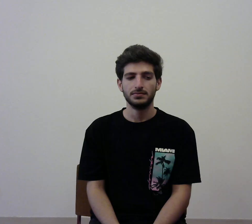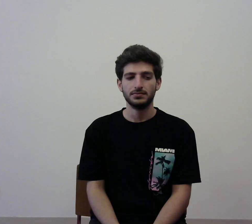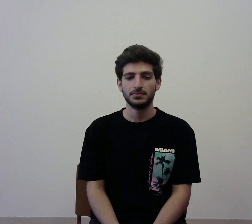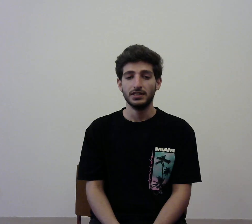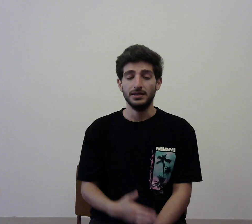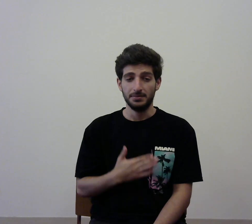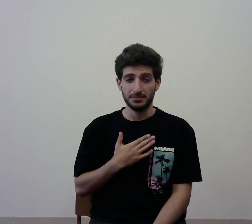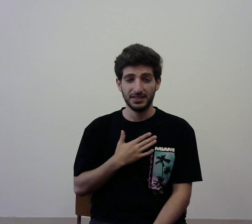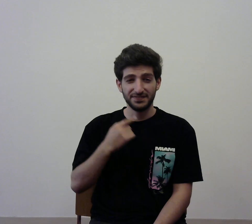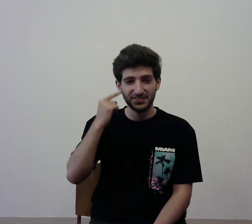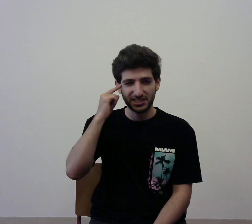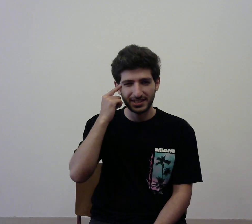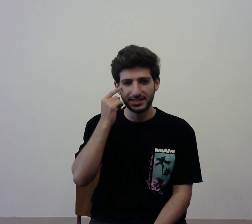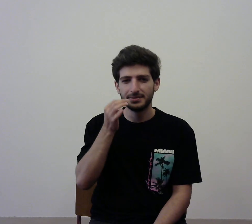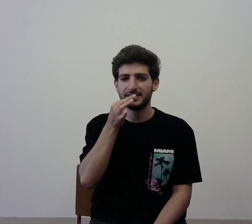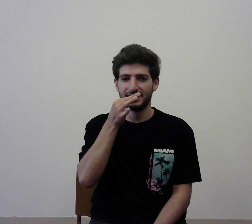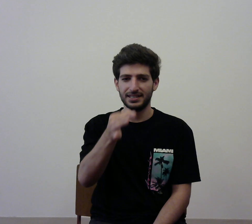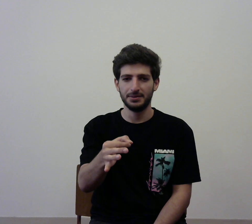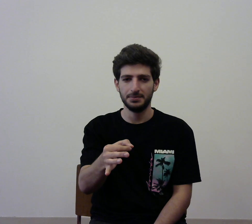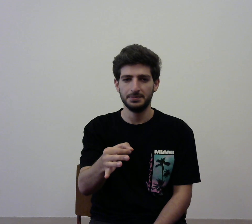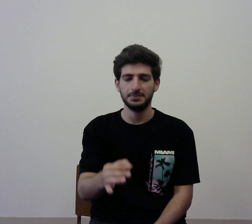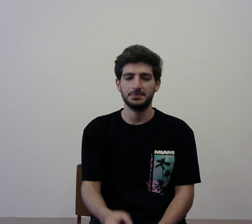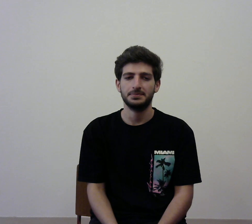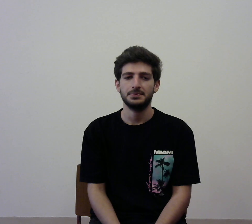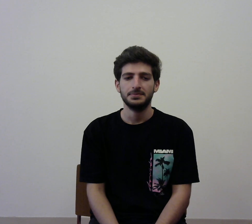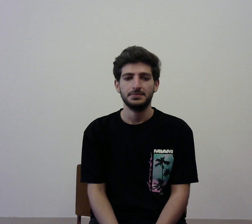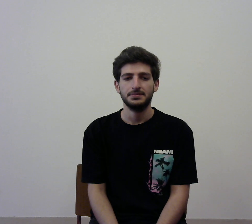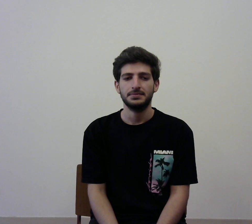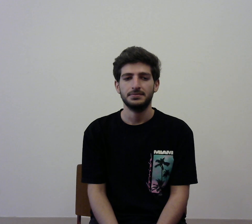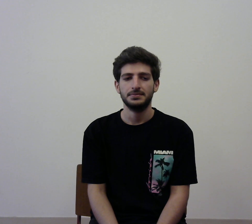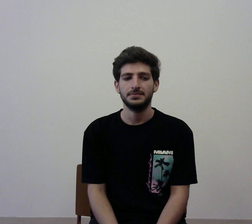Mən fikirləşim, deyərəm